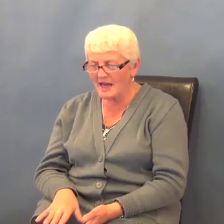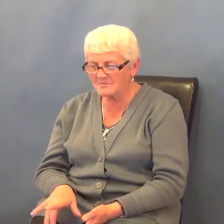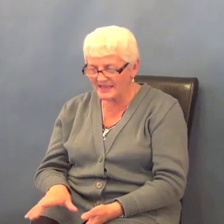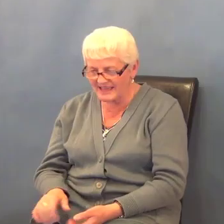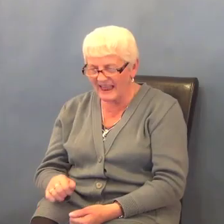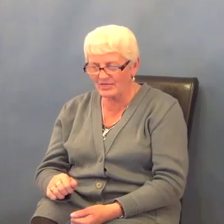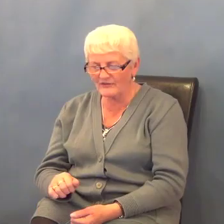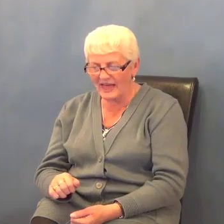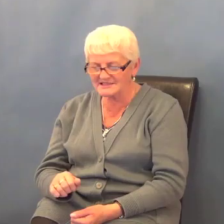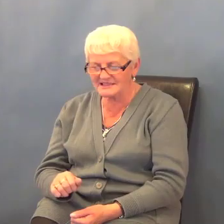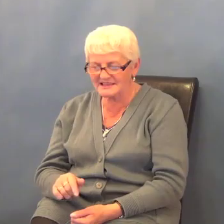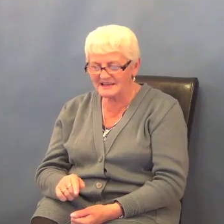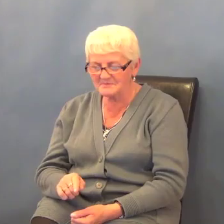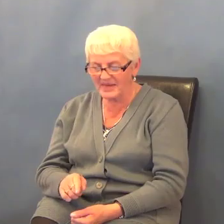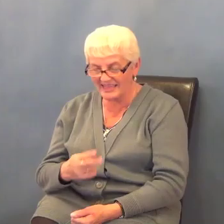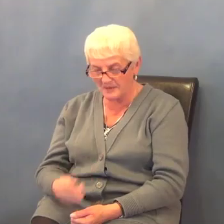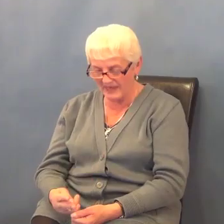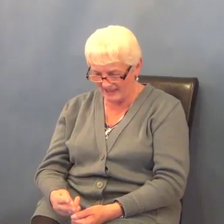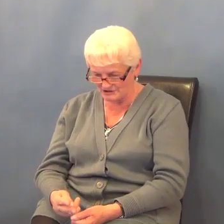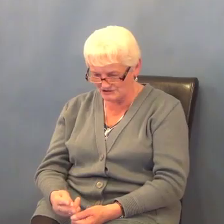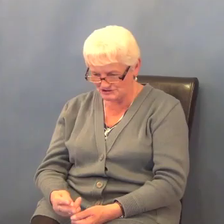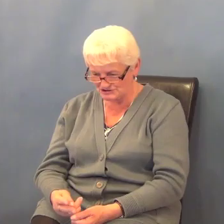Pies znalazł, pies patrzy.